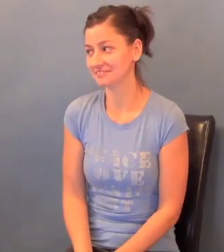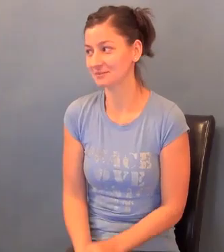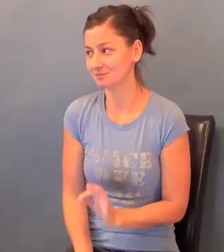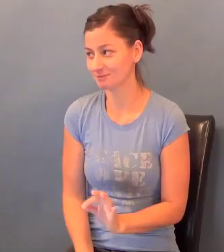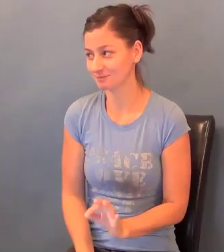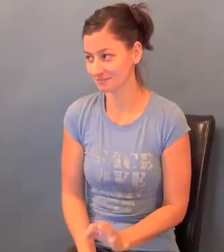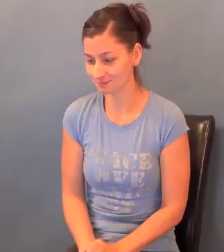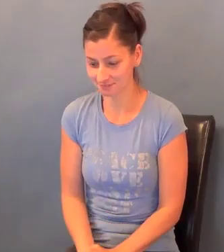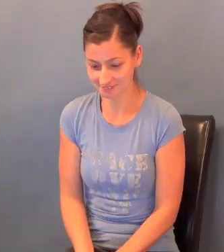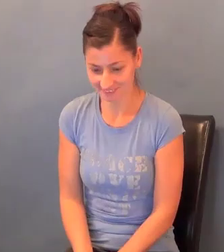Dobrze.